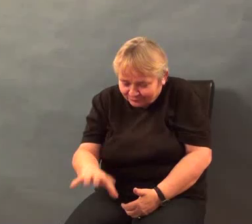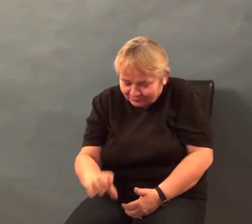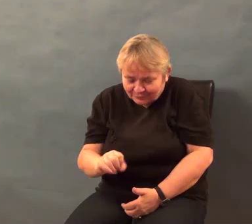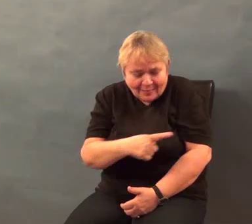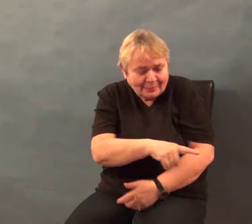Obok stoi pusty kosz.